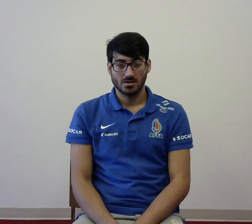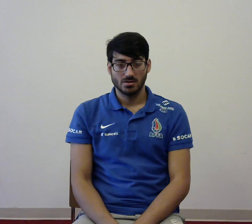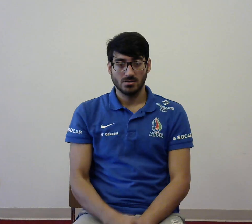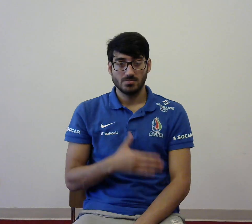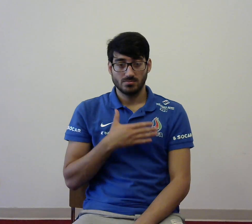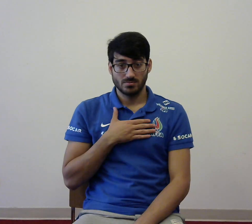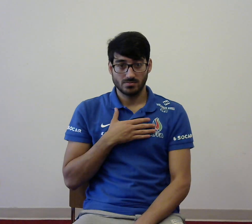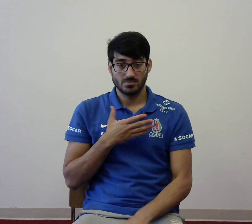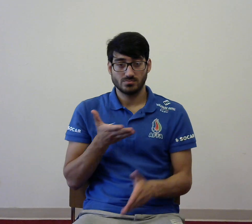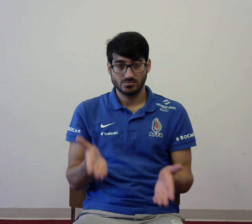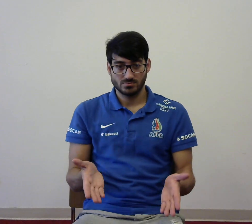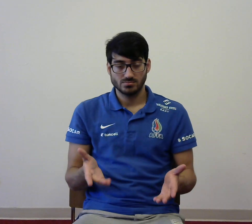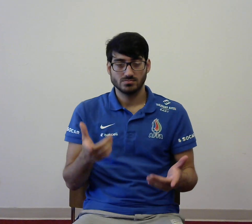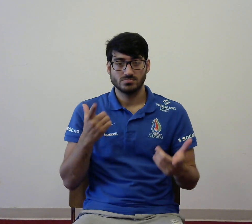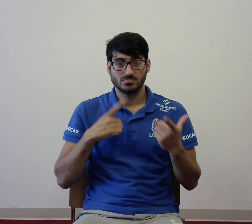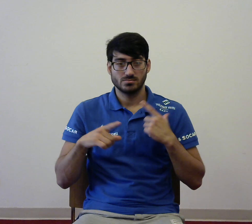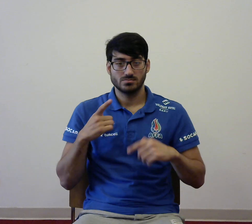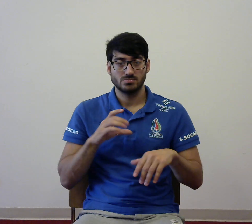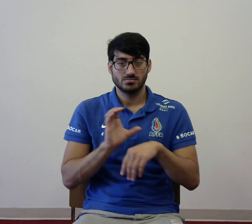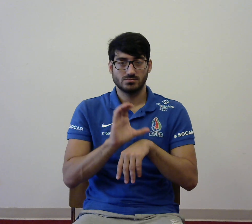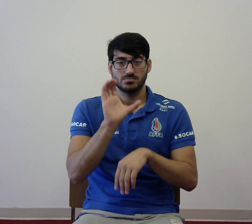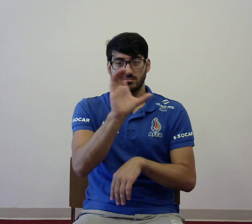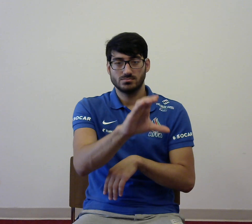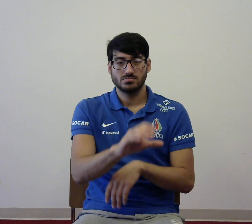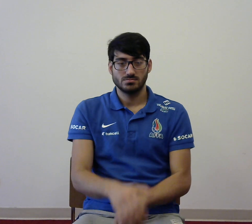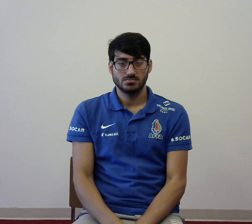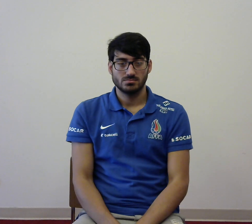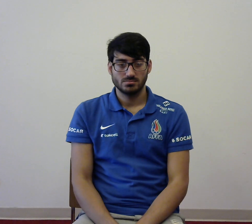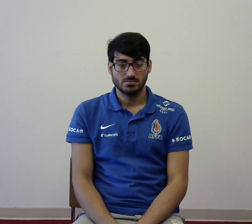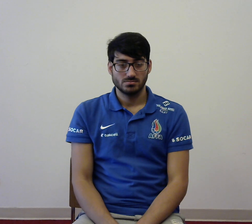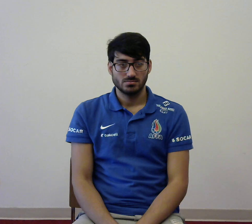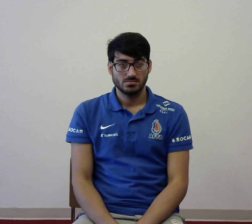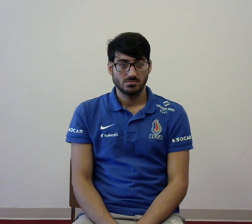Məni bura müəllim göndərib